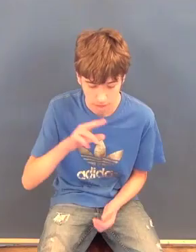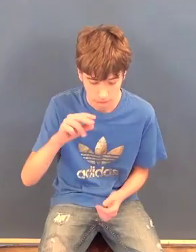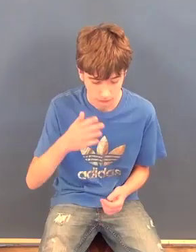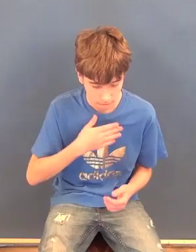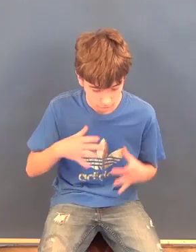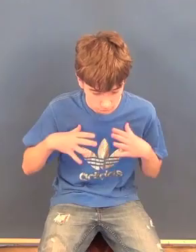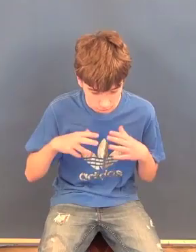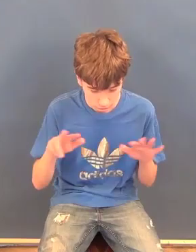W poniedziałek mam wolne.